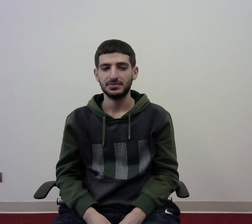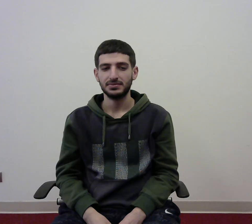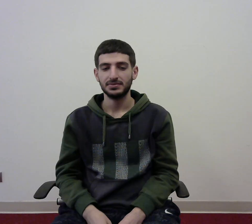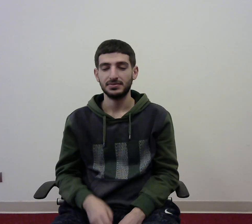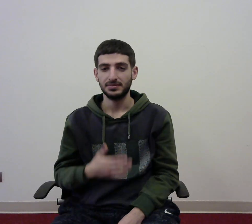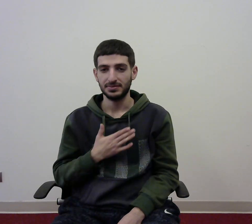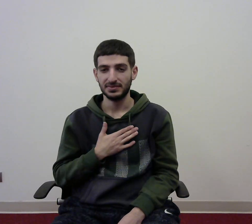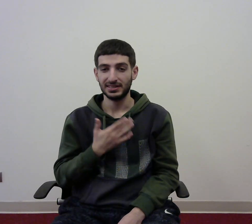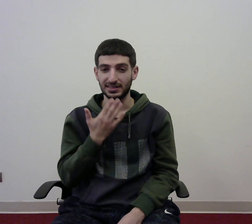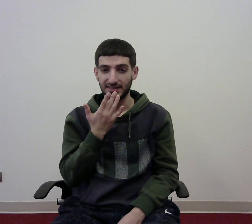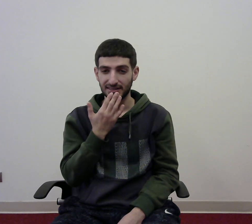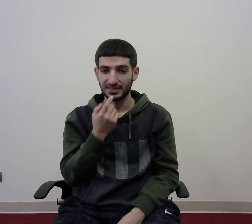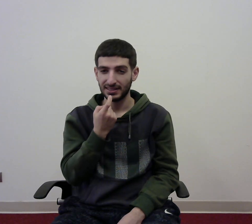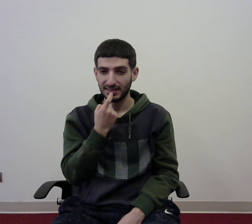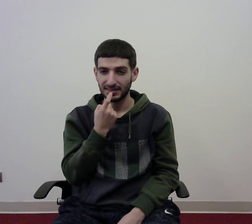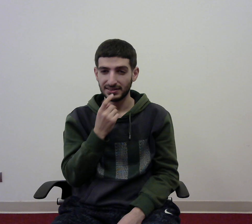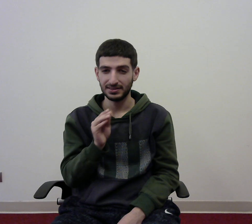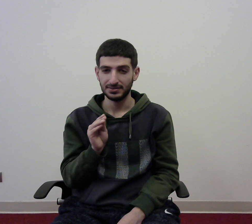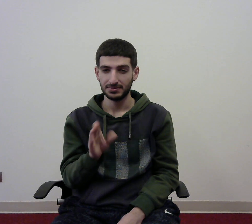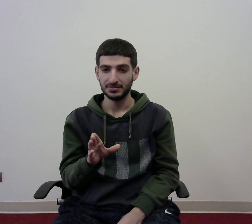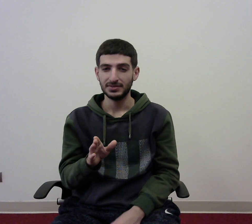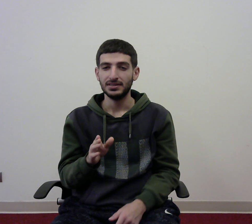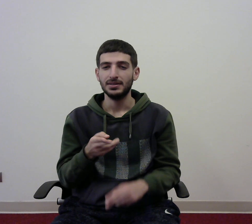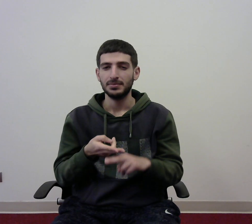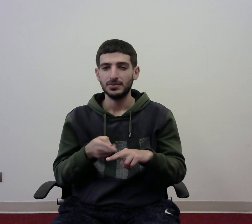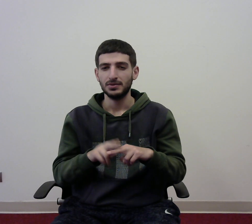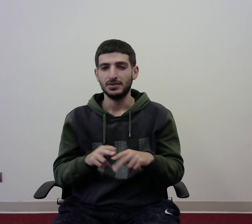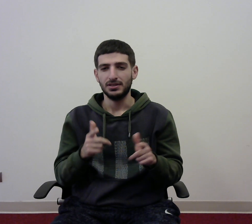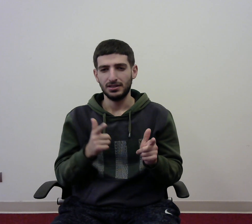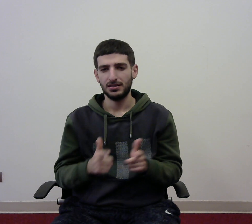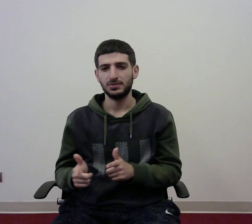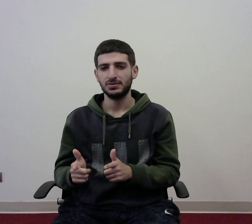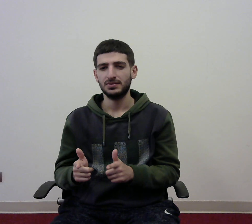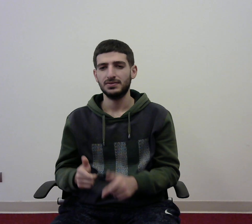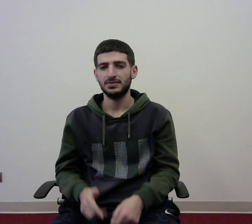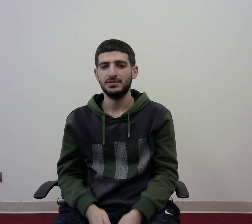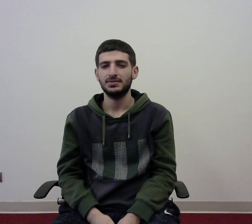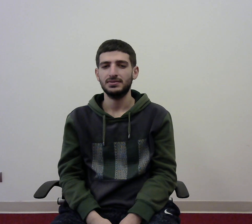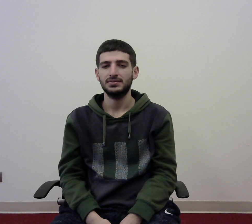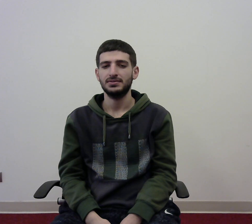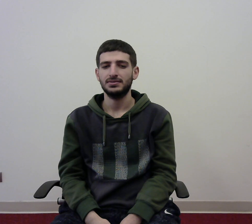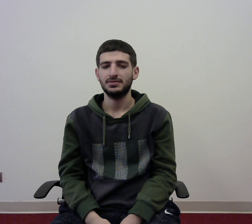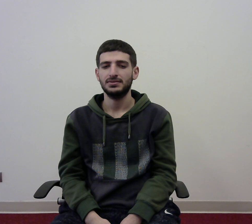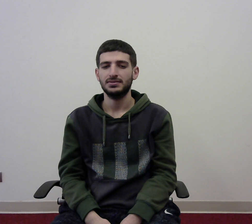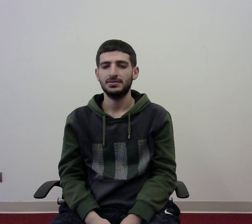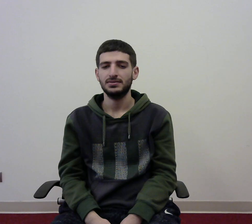Mən xarici dil diplom üçün hazırlaşıram